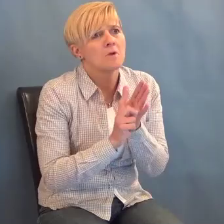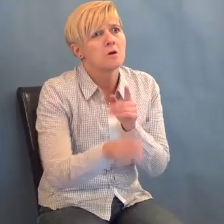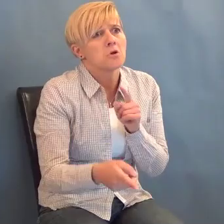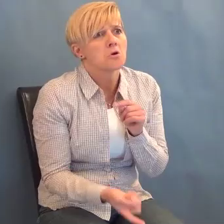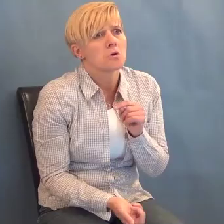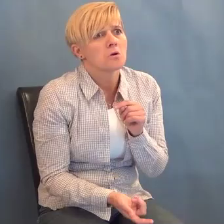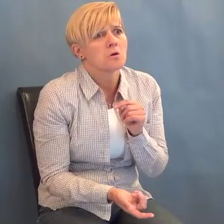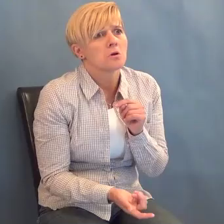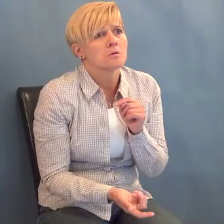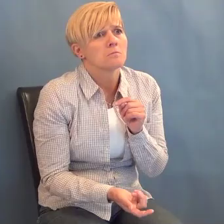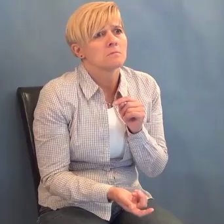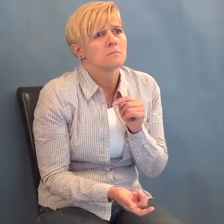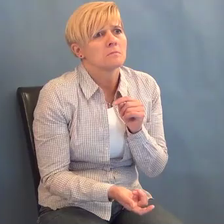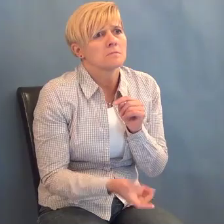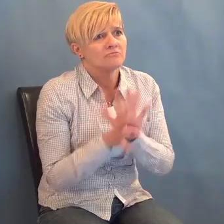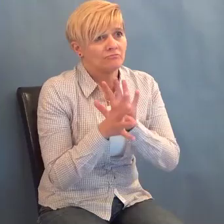Po osiemnastej.